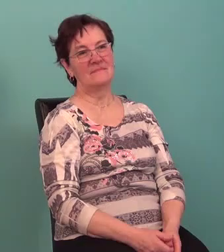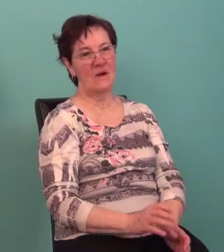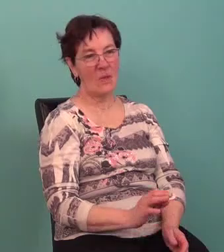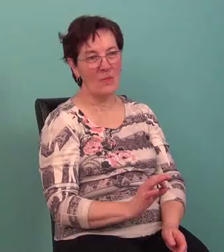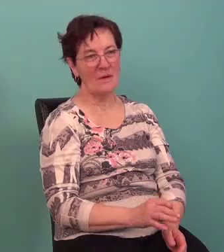Dobrze.